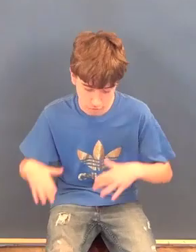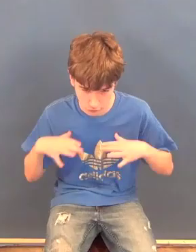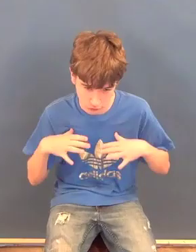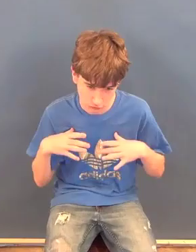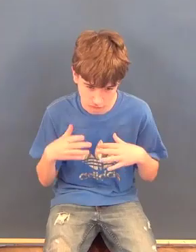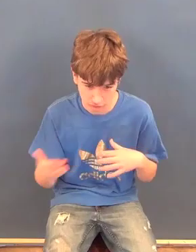Wolny.